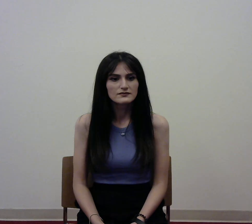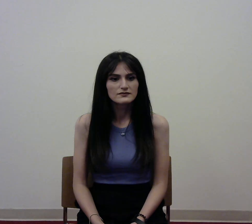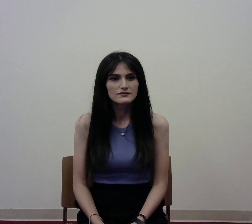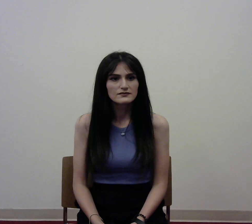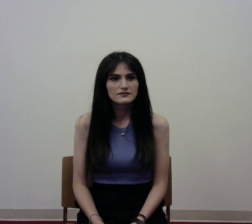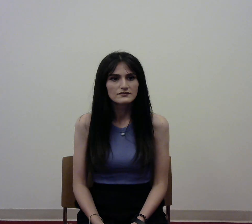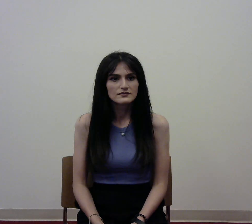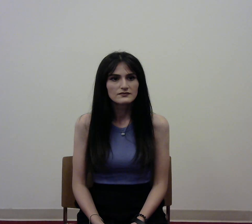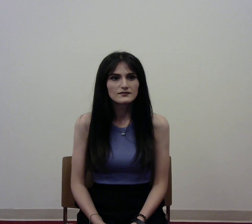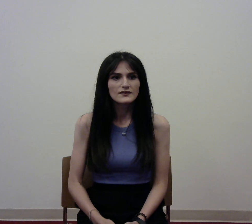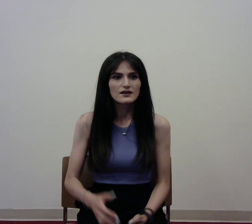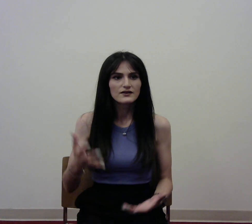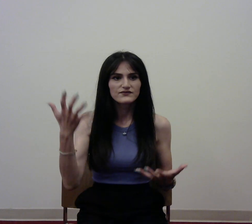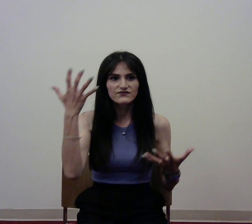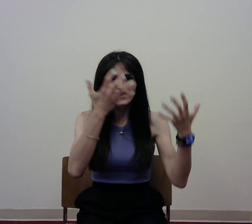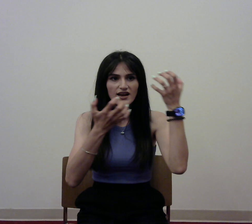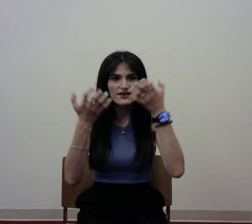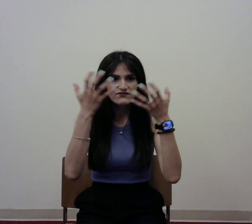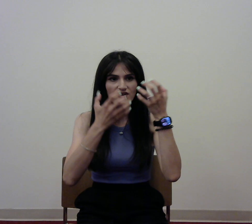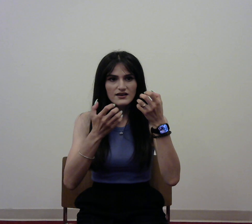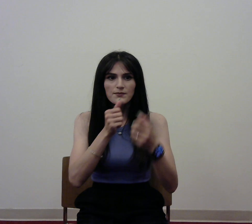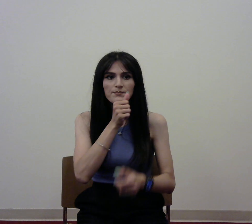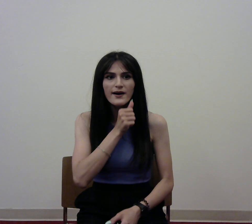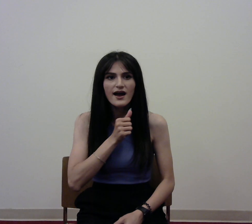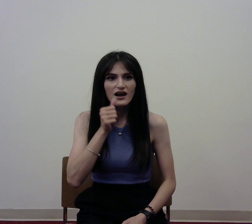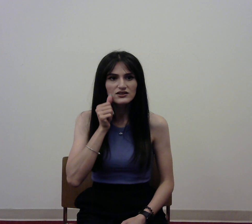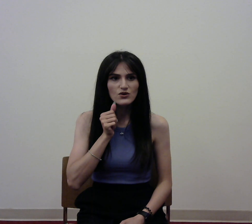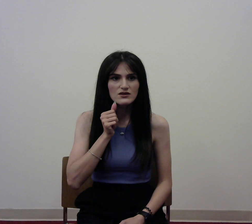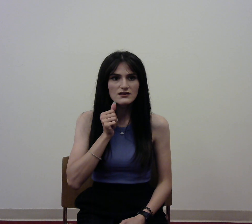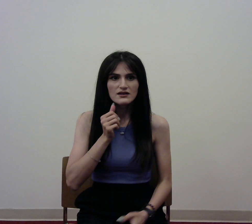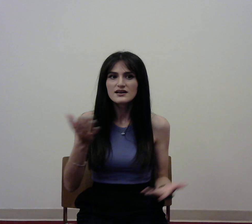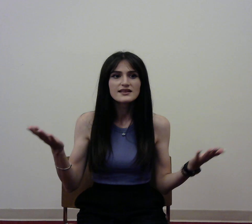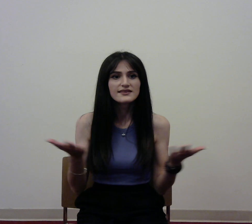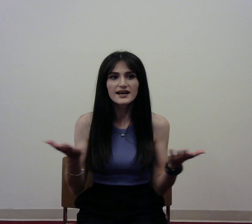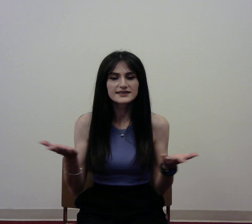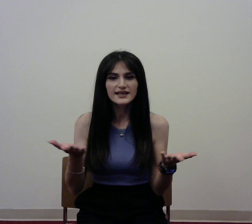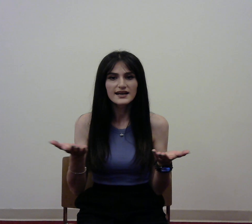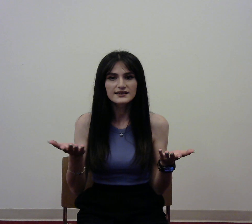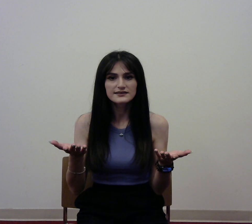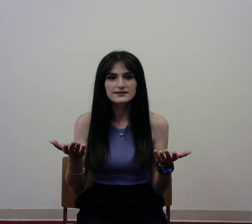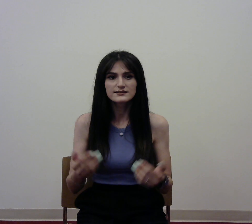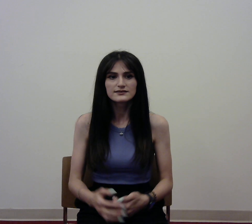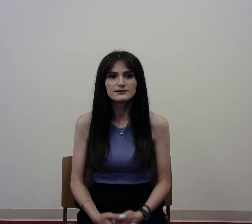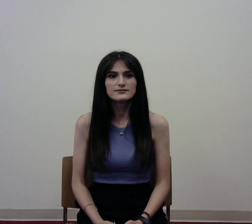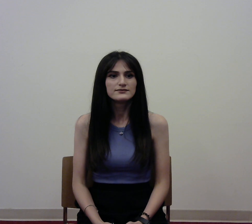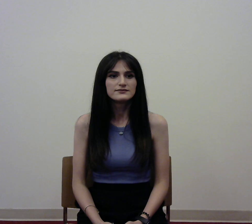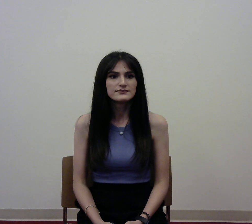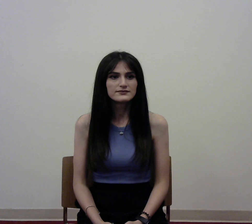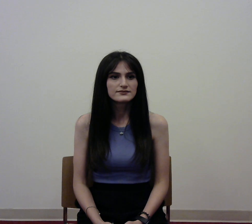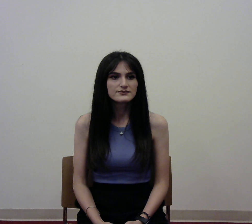WiFi-ın parolu nədir?